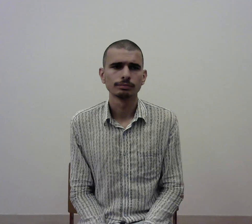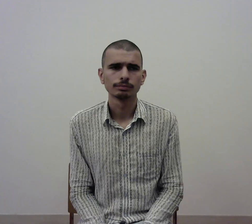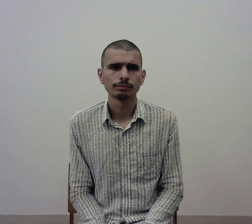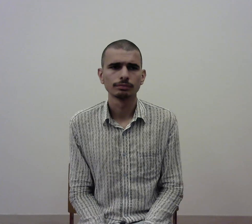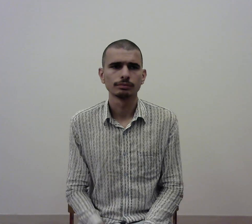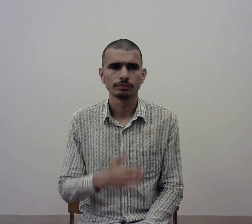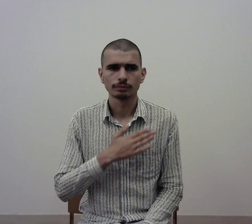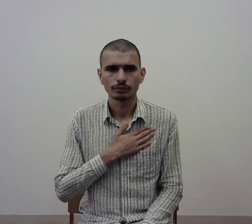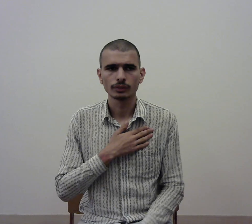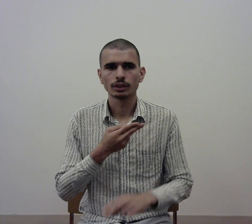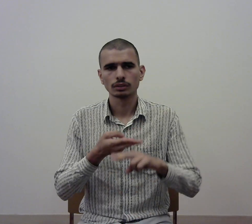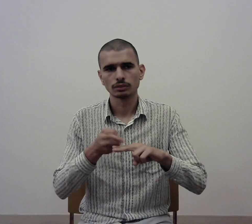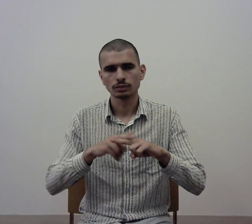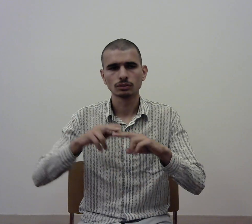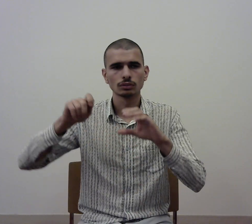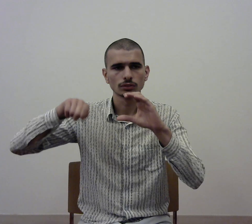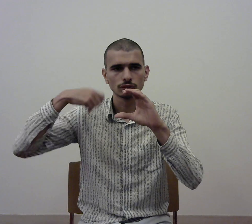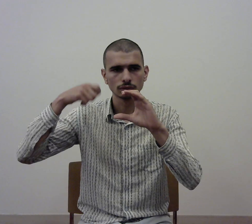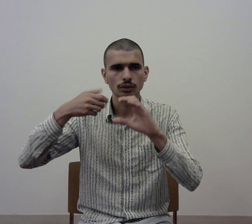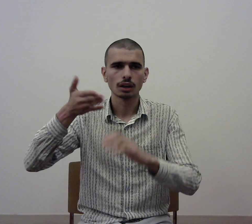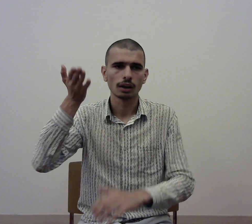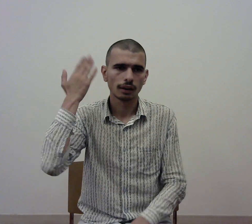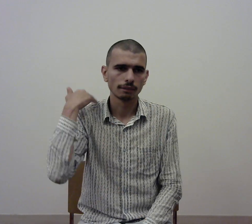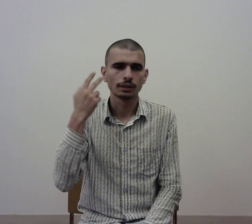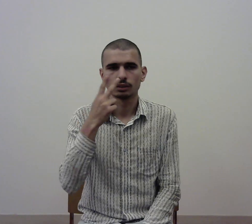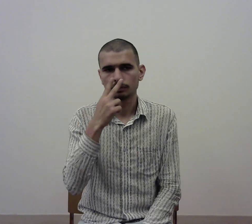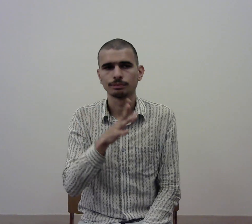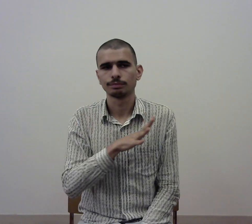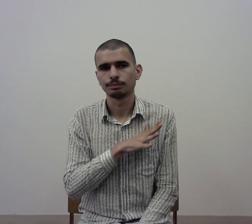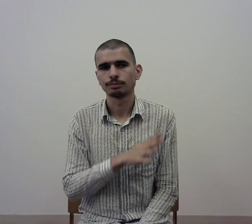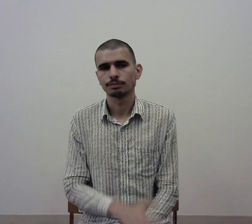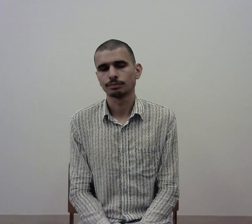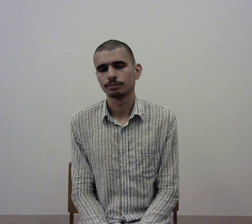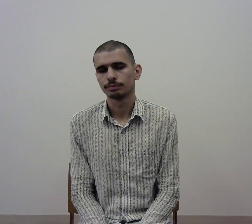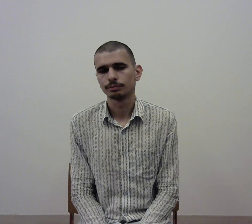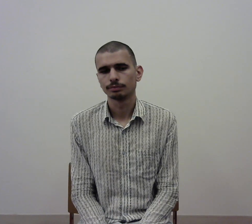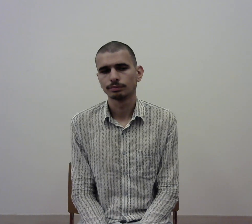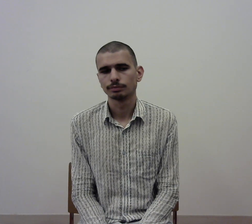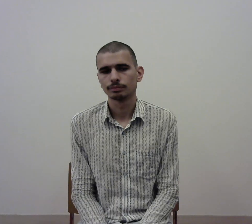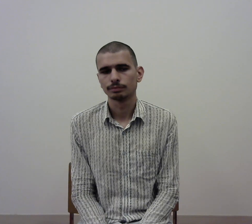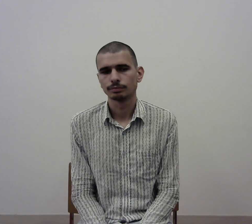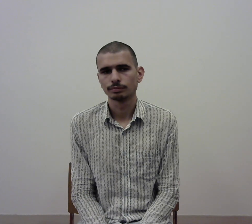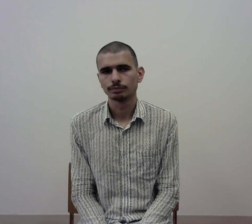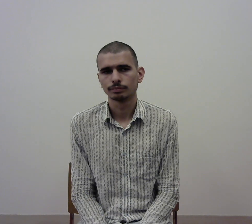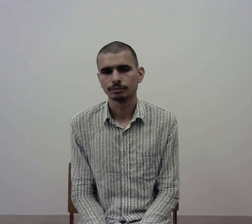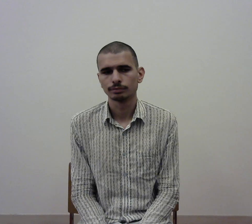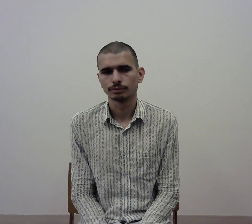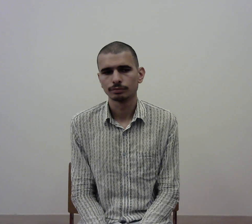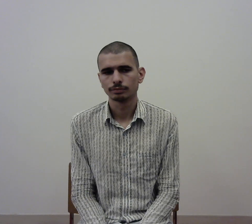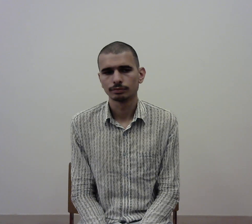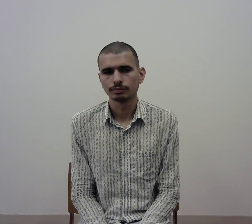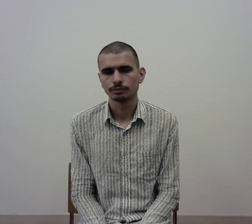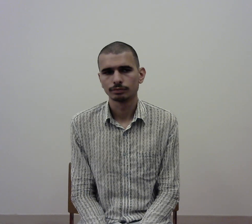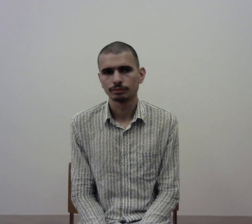Mən bu videonu daha əvvəl görmüşəm